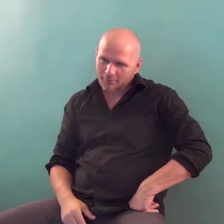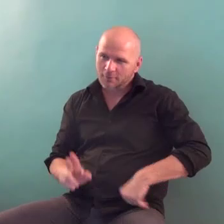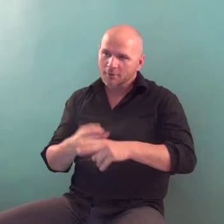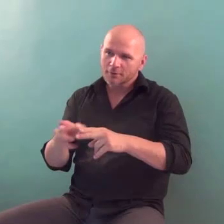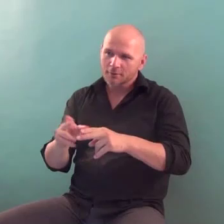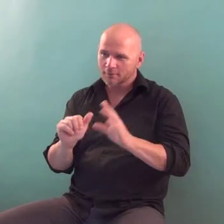Kiedy?